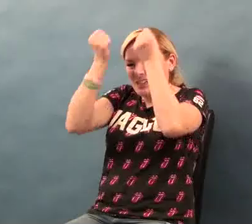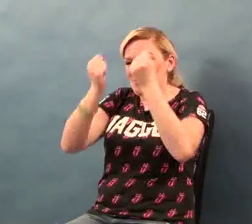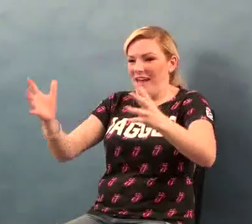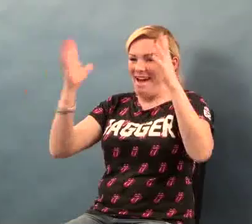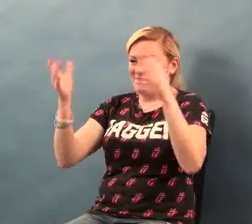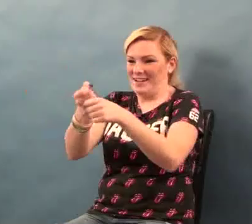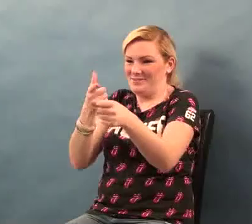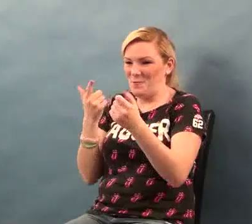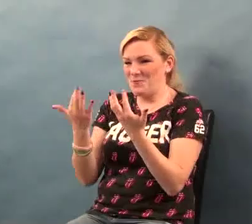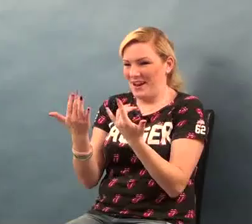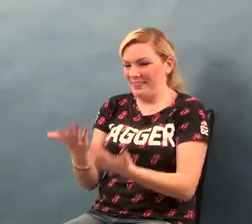W dużą rzecz jest łatwiej trafić.